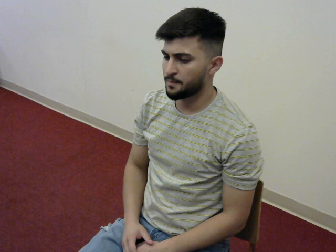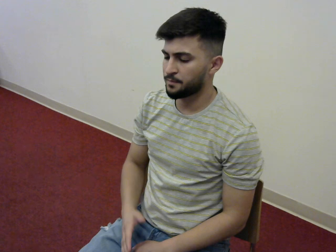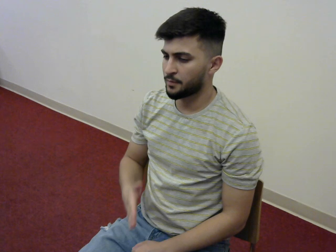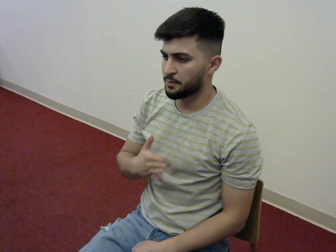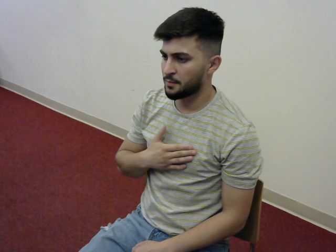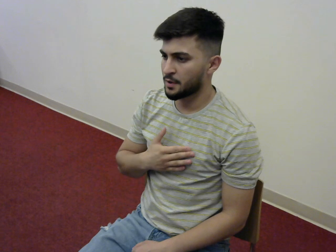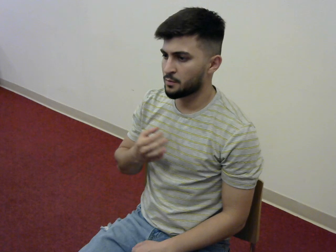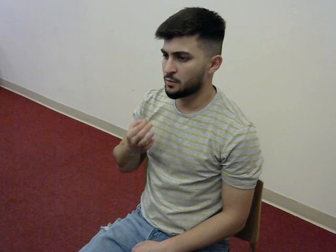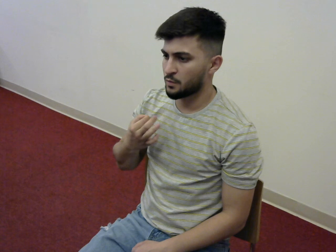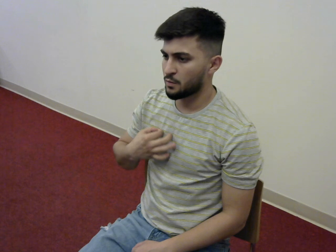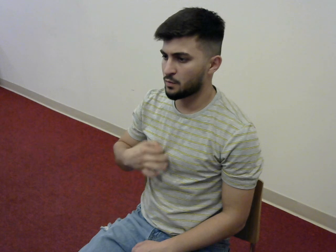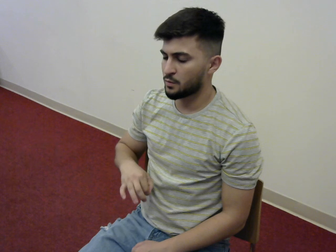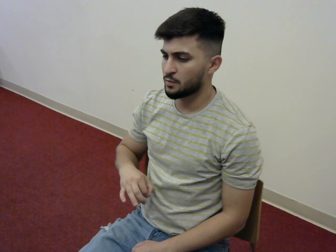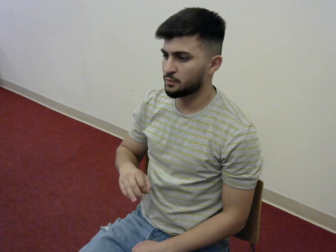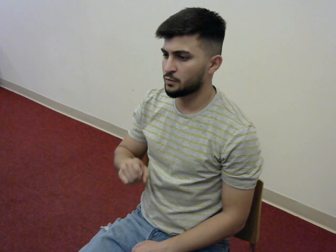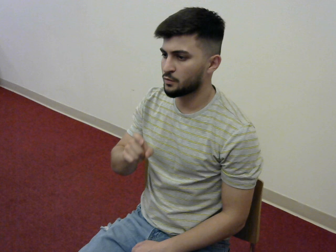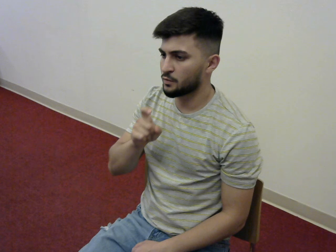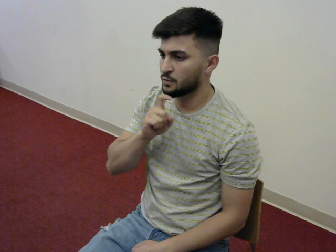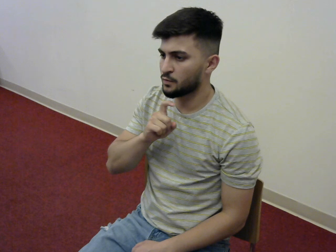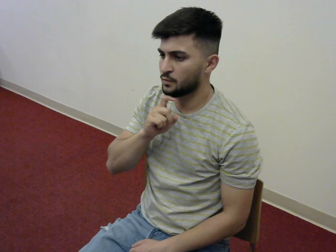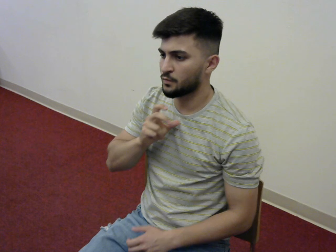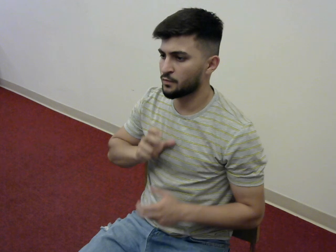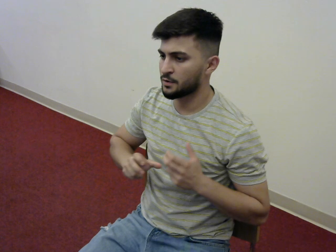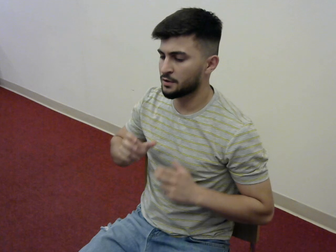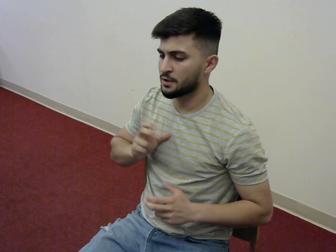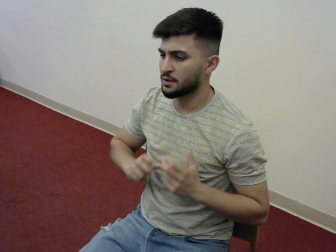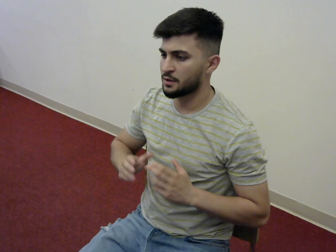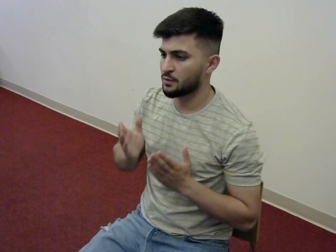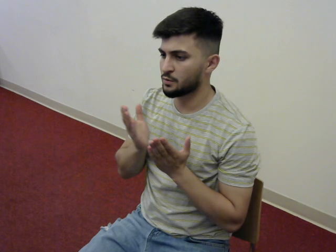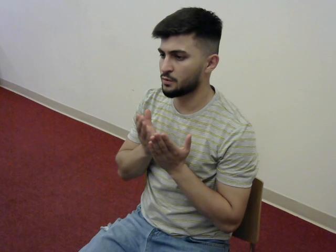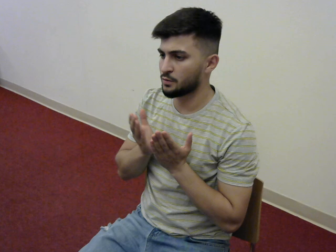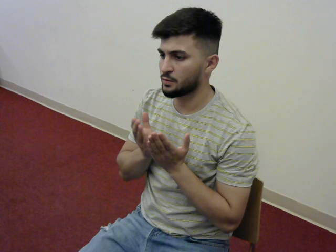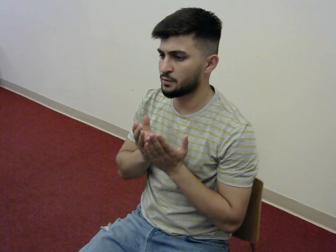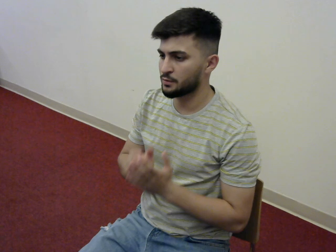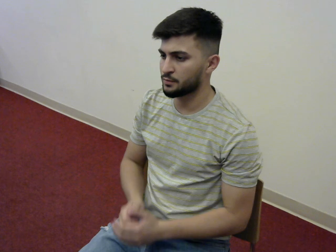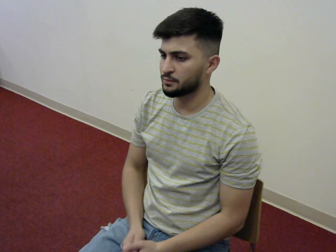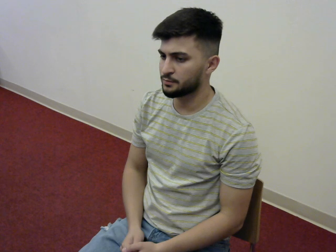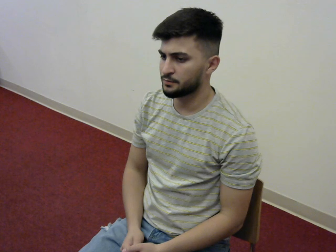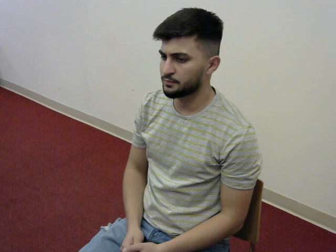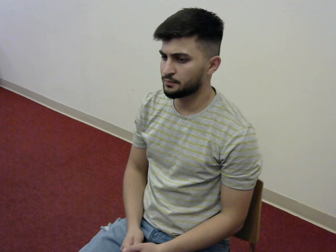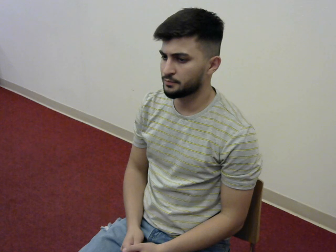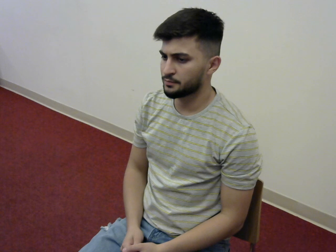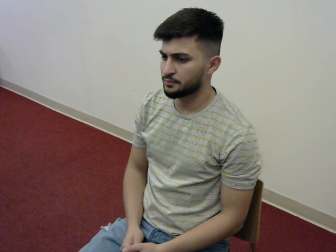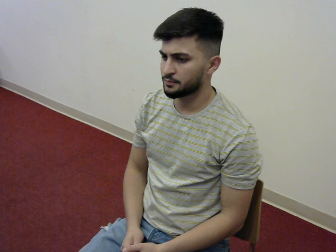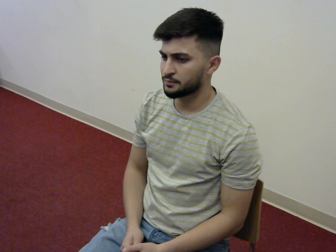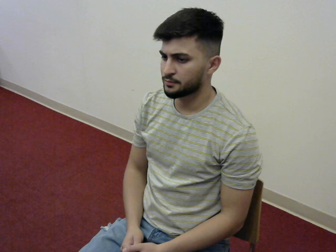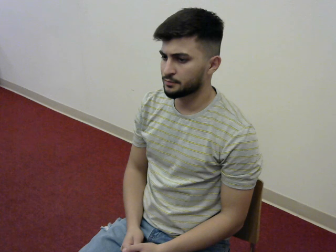Mənim oğlum universitetdə oxuyur